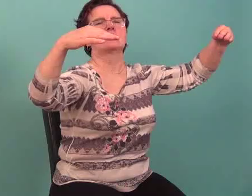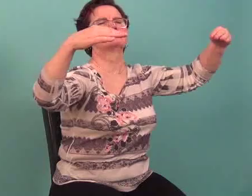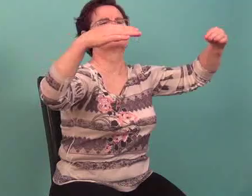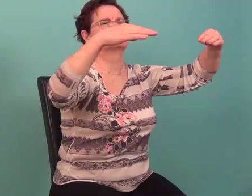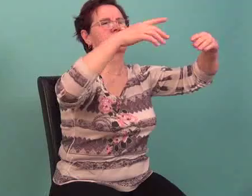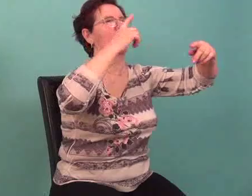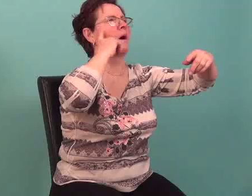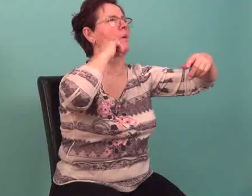Chłopiec spojrzał do tyłu.